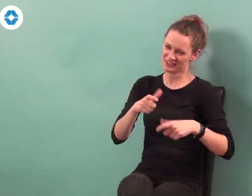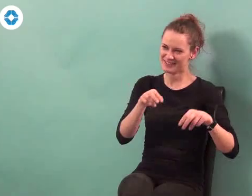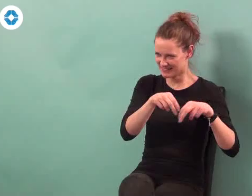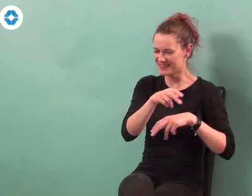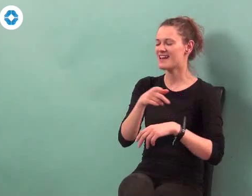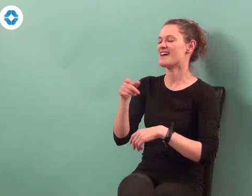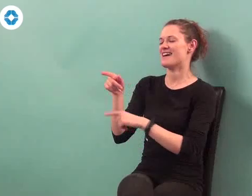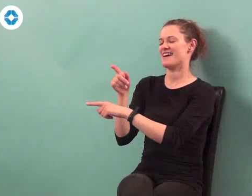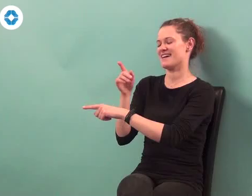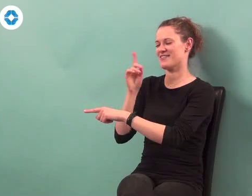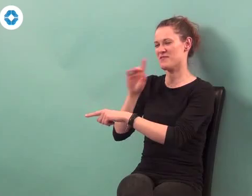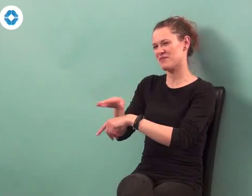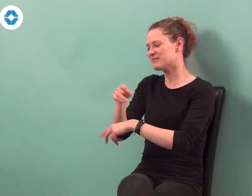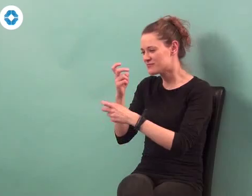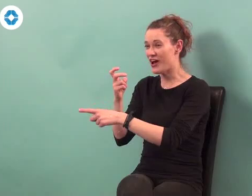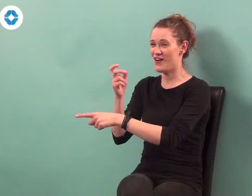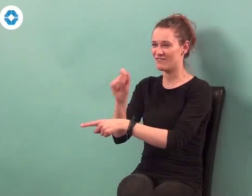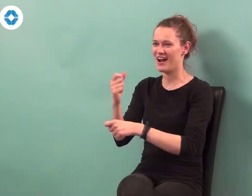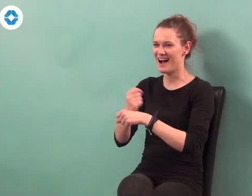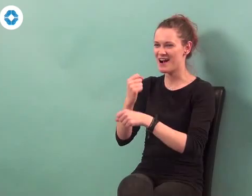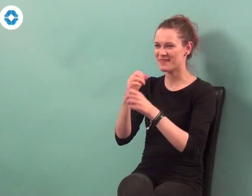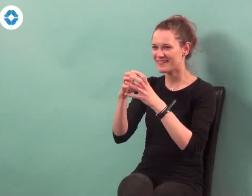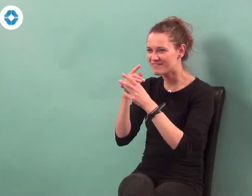Ten mały chłopiec szuka kamieni, zauważa je na ulicy.